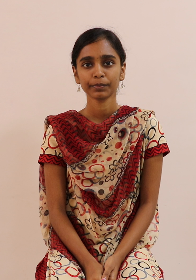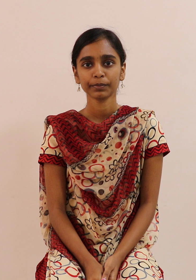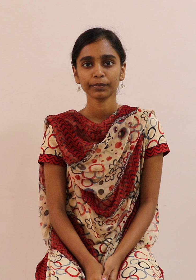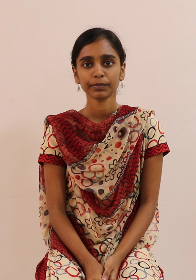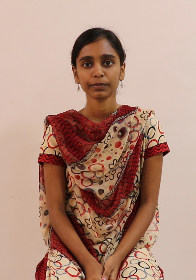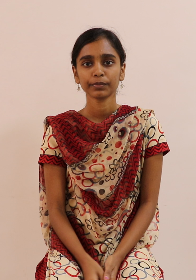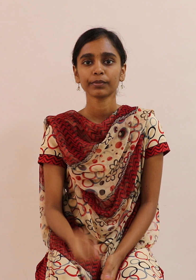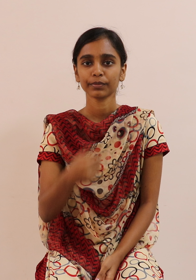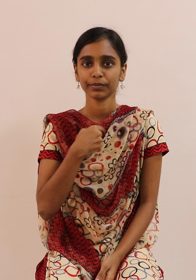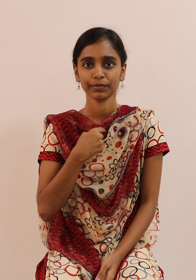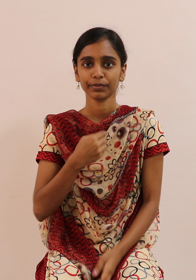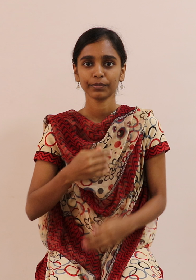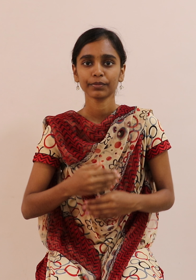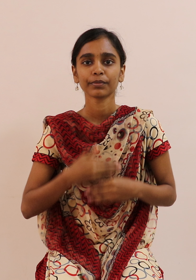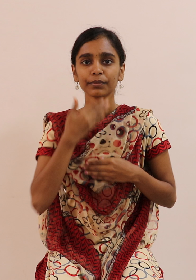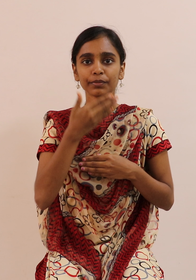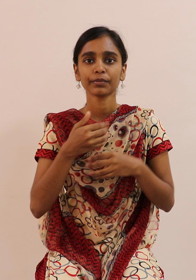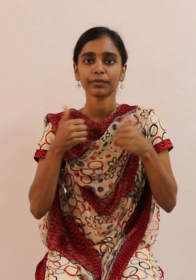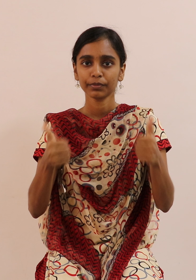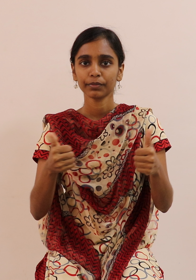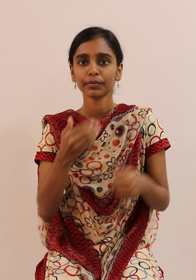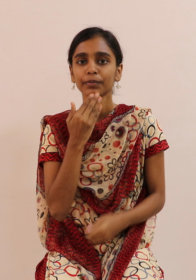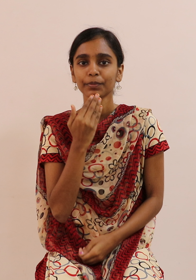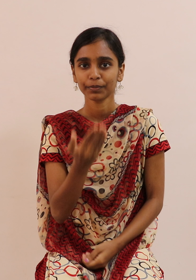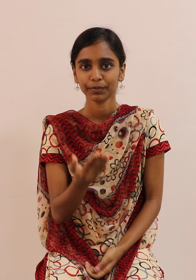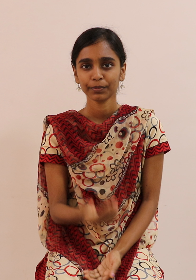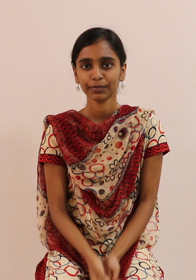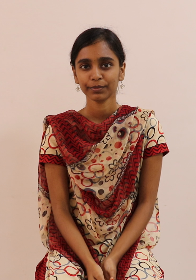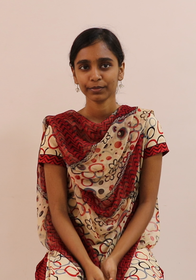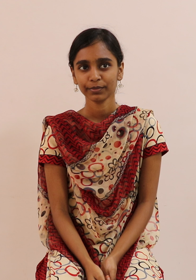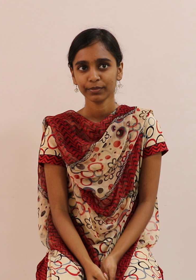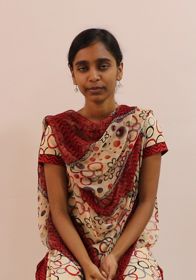i am fine. thank you sir